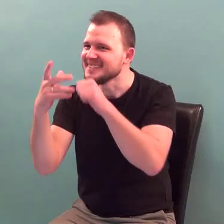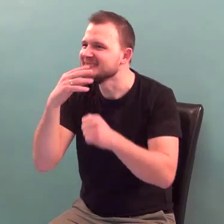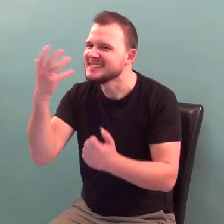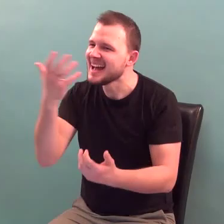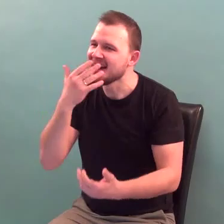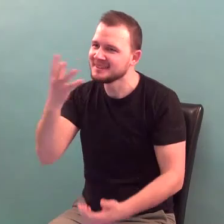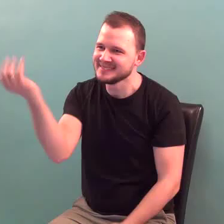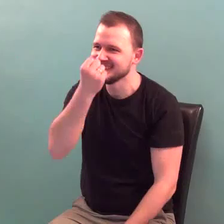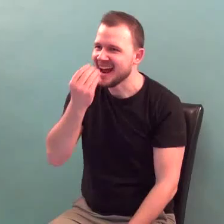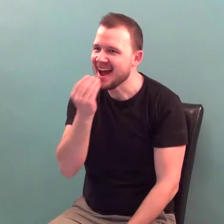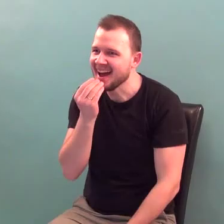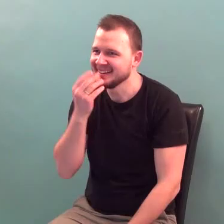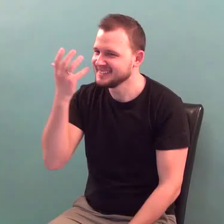Kot chce zdobyć rybkę i zjeść ją.